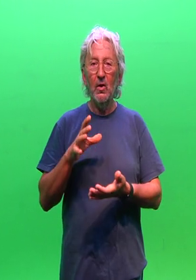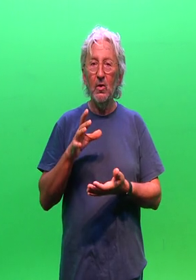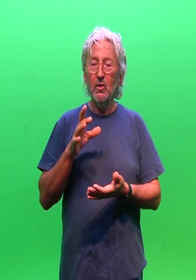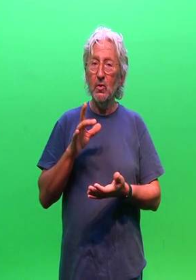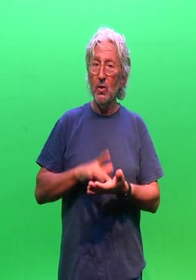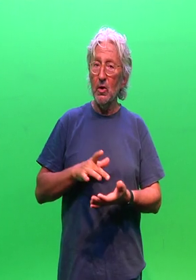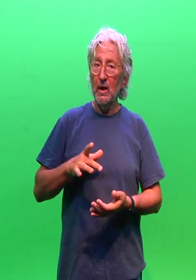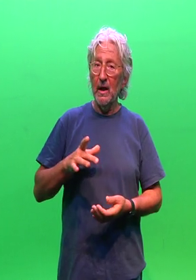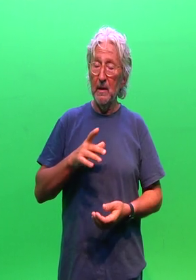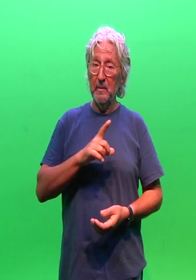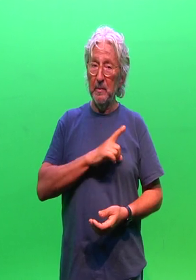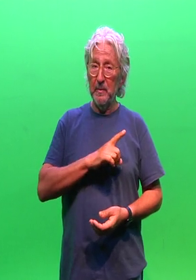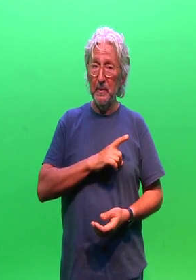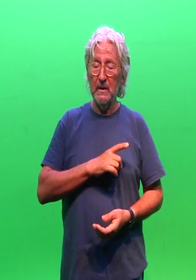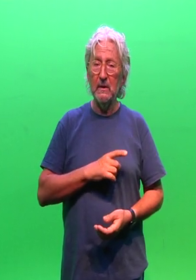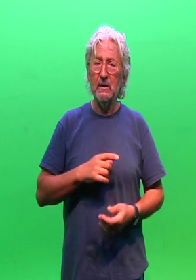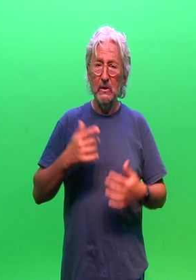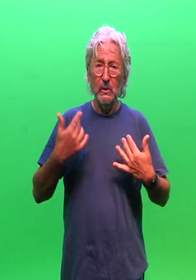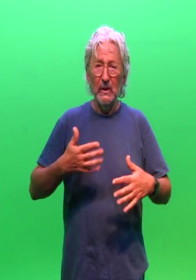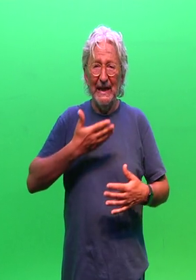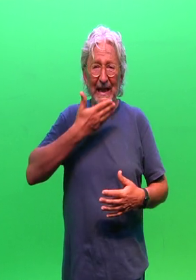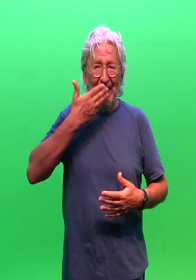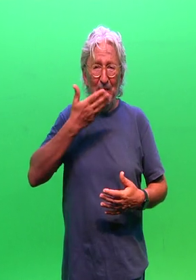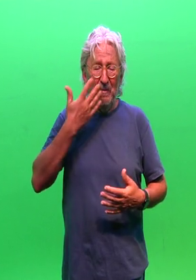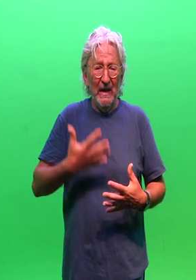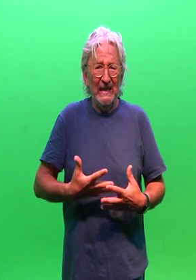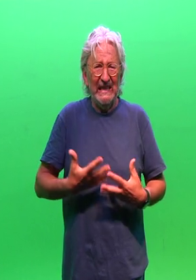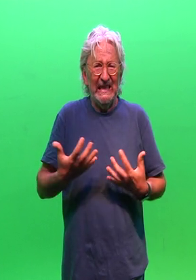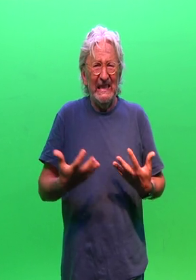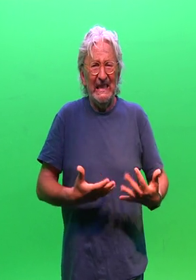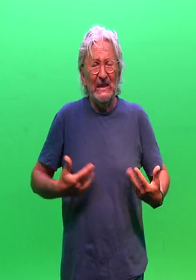Quan faig pipí, em crema i em cou.